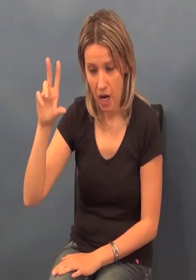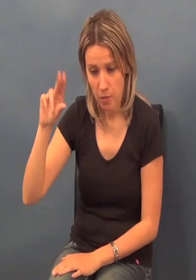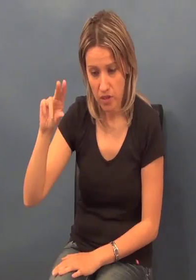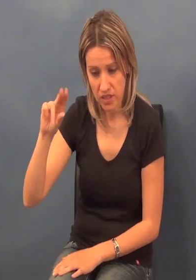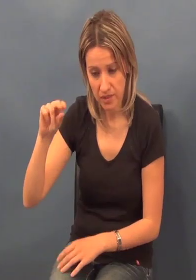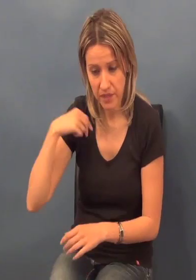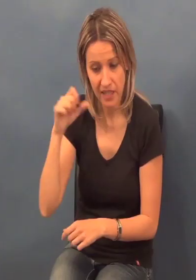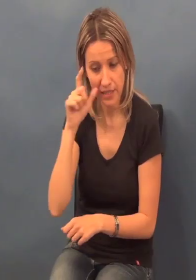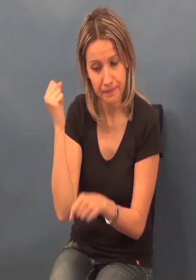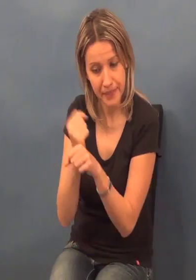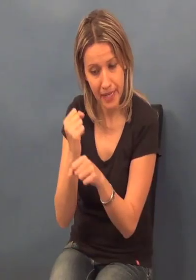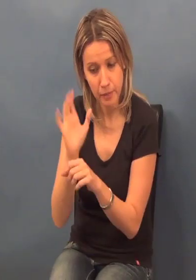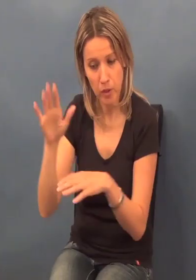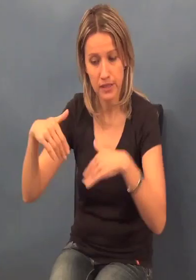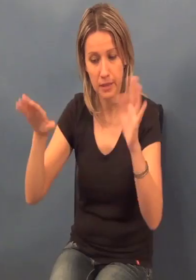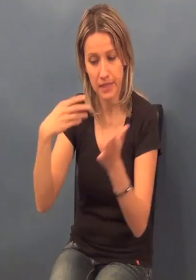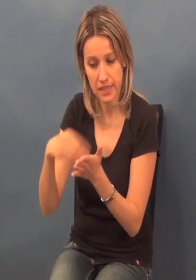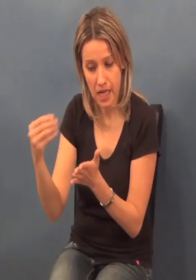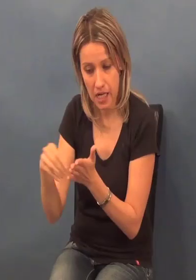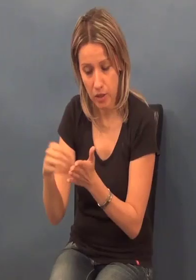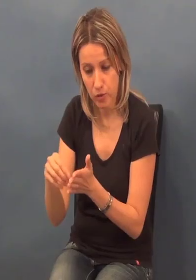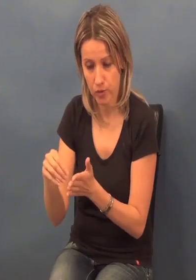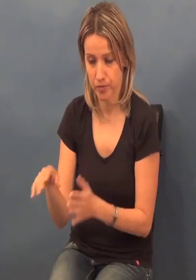W poniedziałek pracuję rano, a potem do sklepu na zakupy.